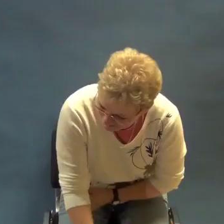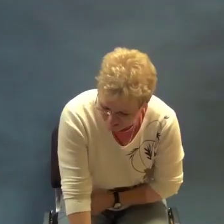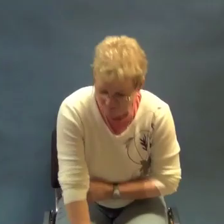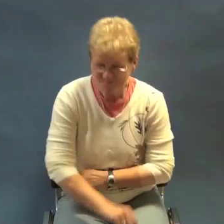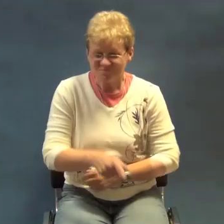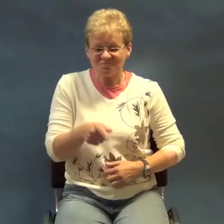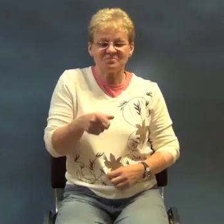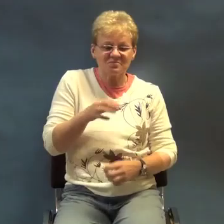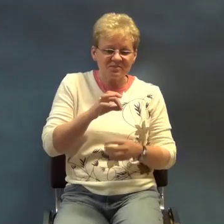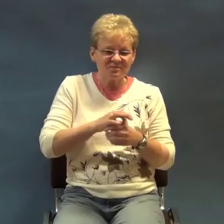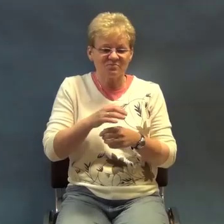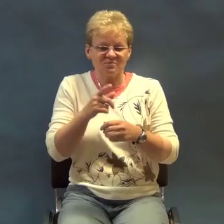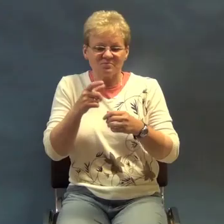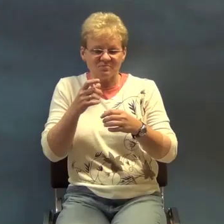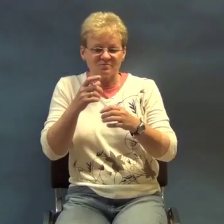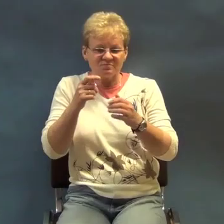Jest akurat wycieczka.